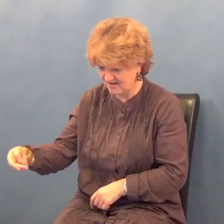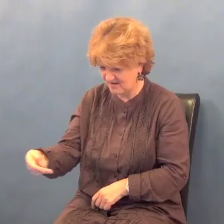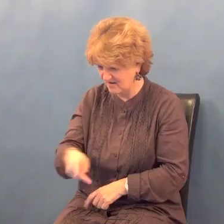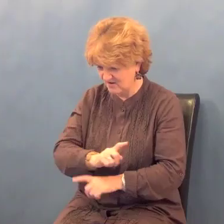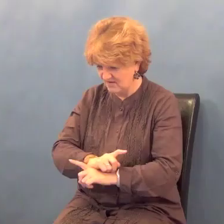Nie wolno.